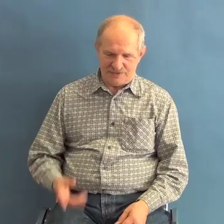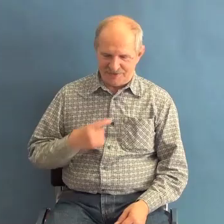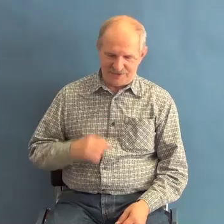Ja.